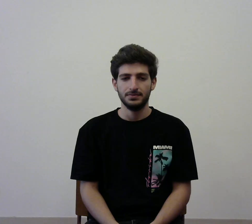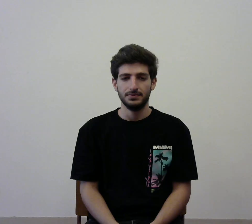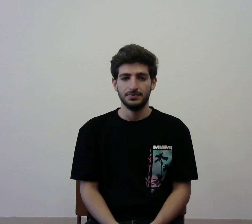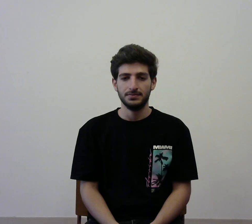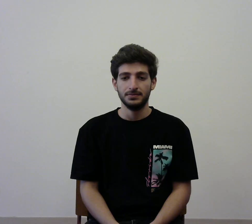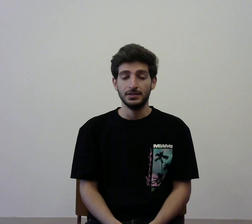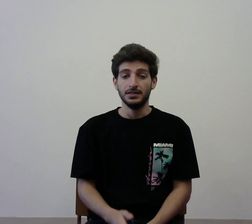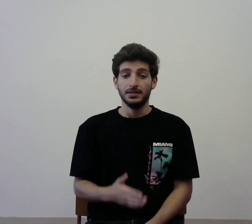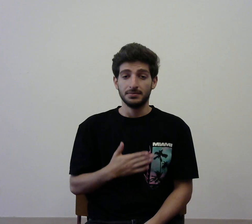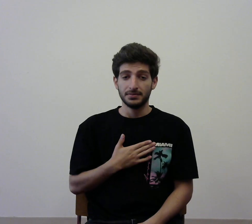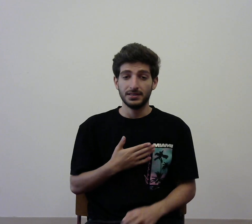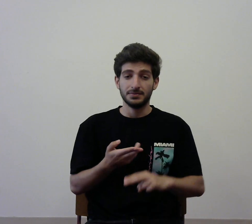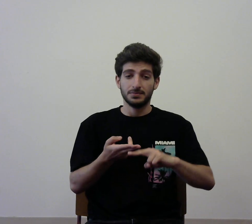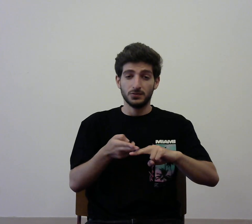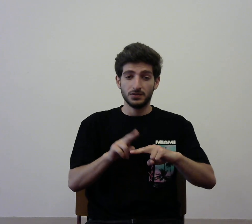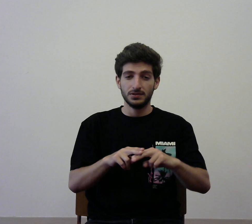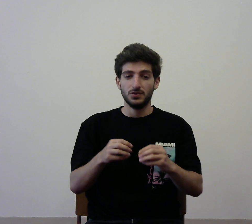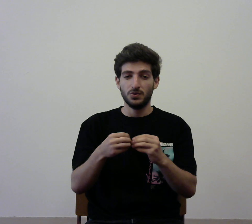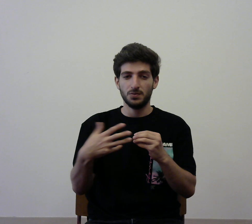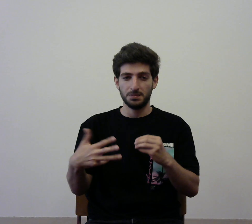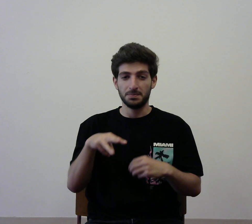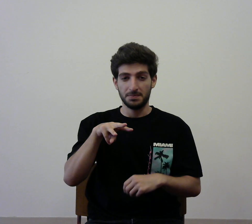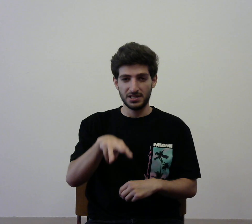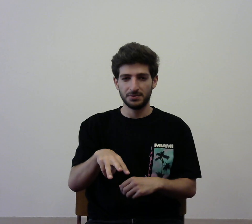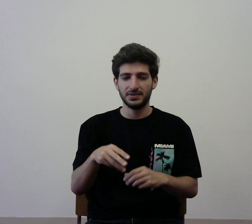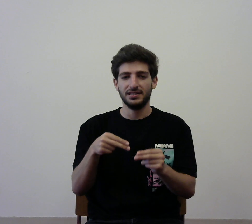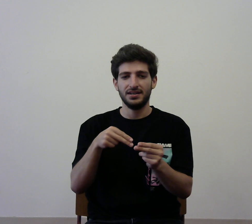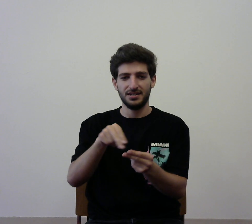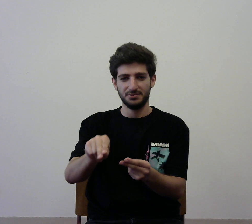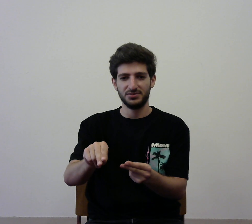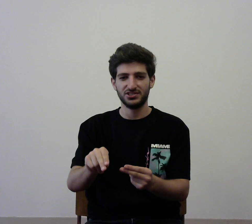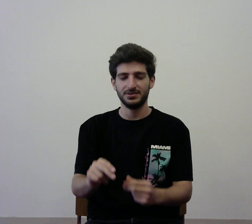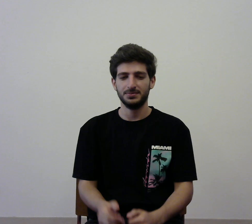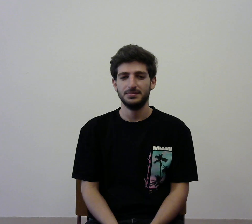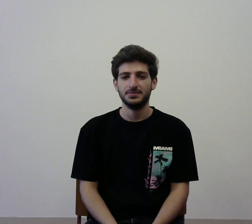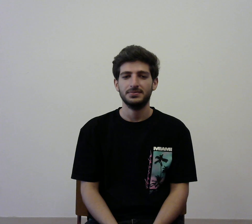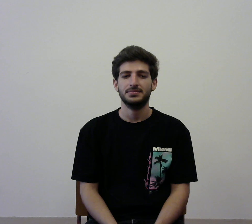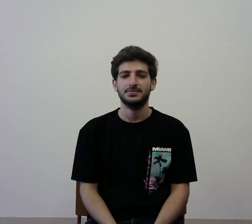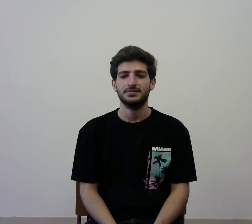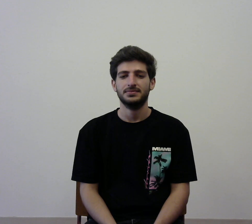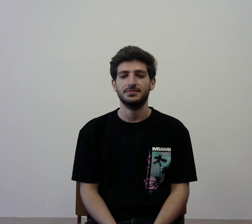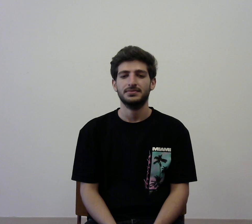Mən bunu 15 manata almışam